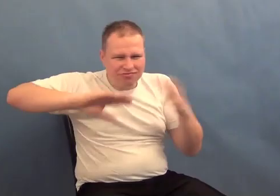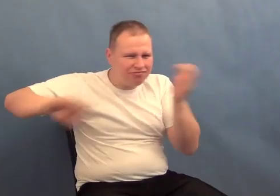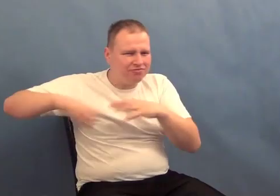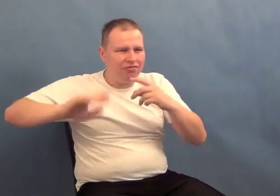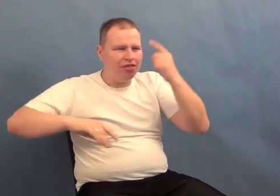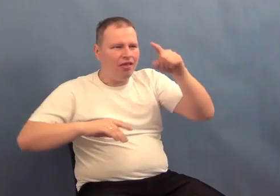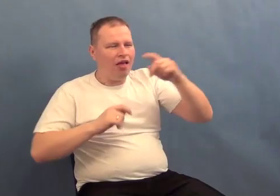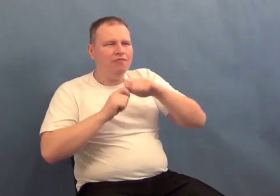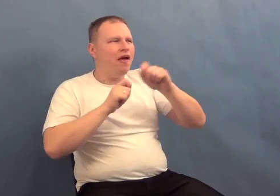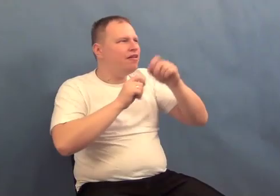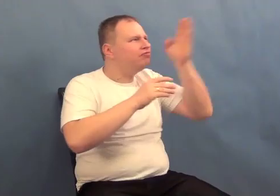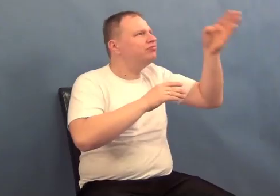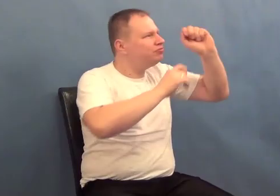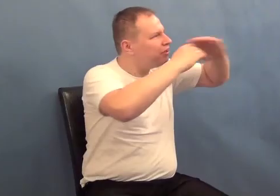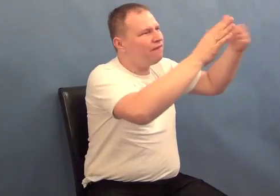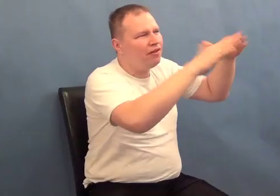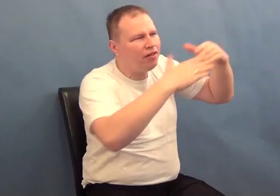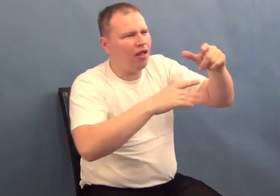Sprawdzali w każdym pokoju i drzwi były otwarte, tylko jedne były zamknięte.